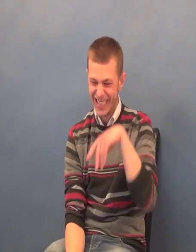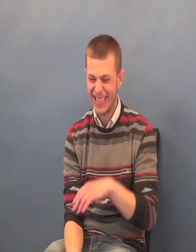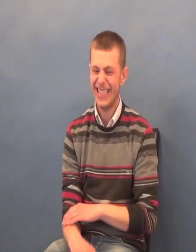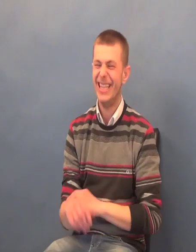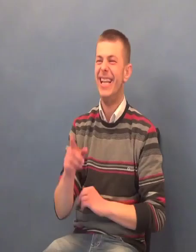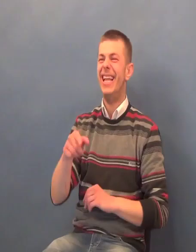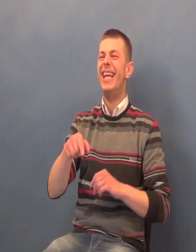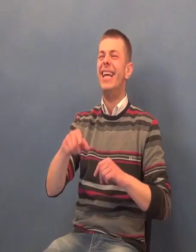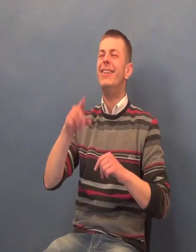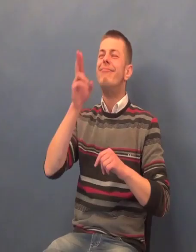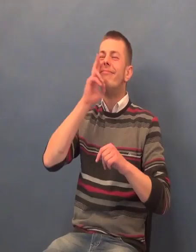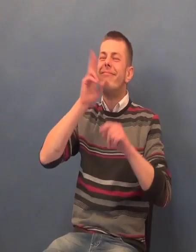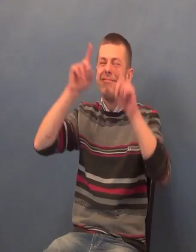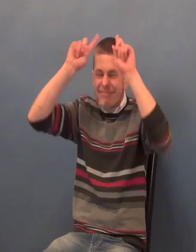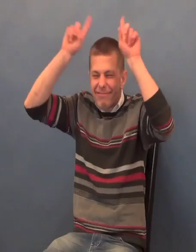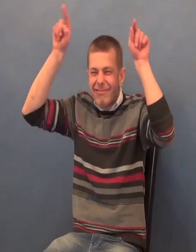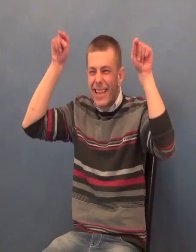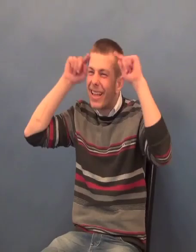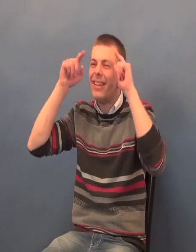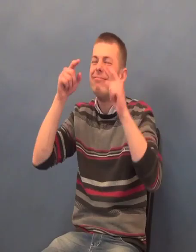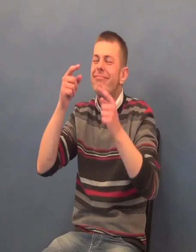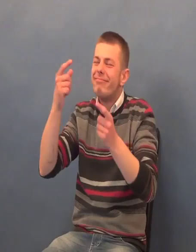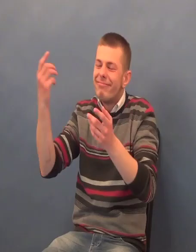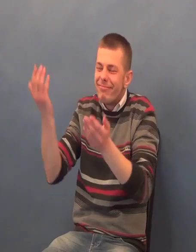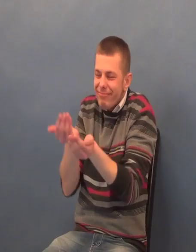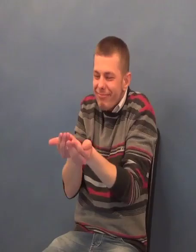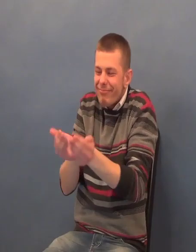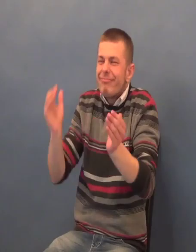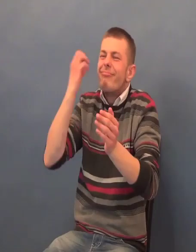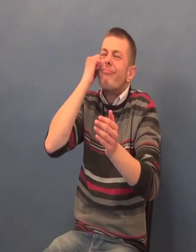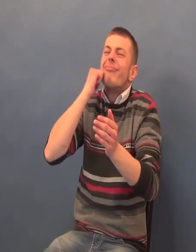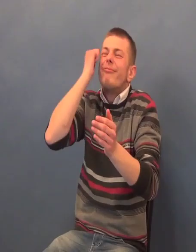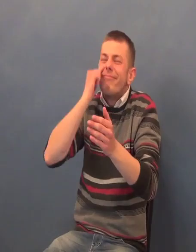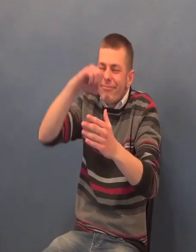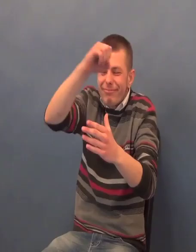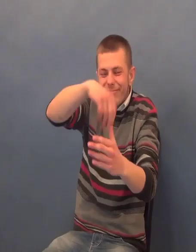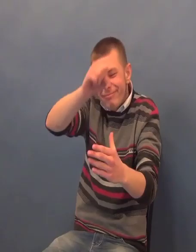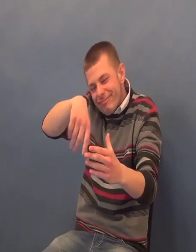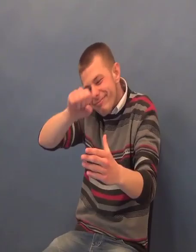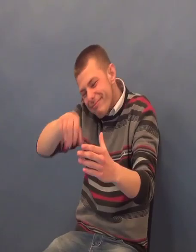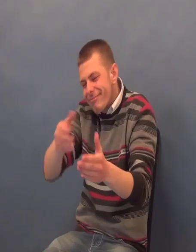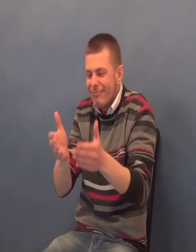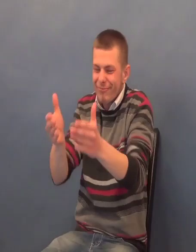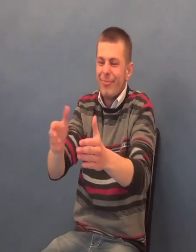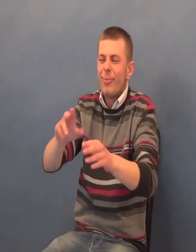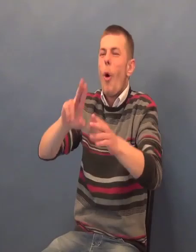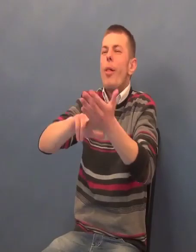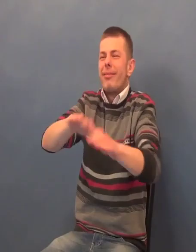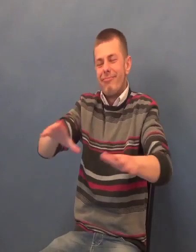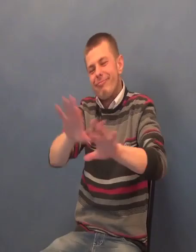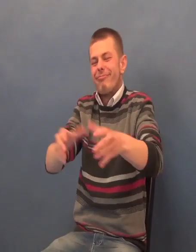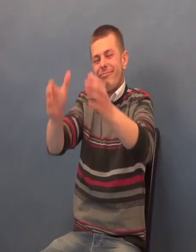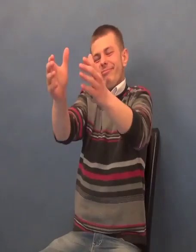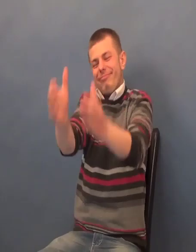Mama Myszka trzyma miskę i wrzuca tam jabłka, następnie stawia ją na stół.